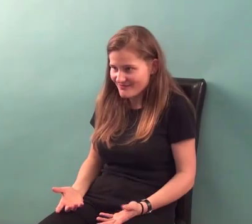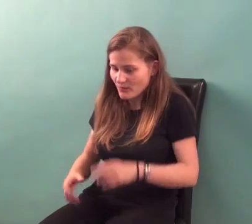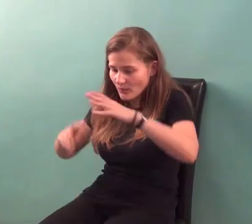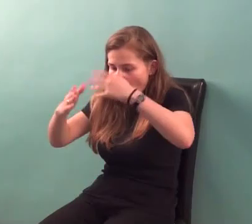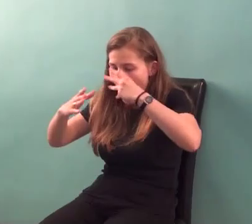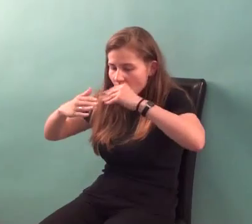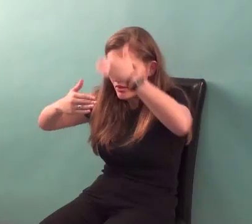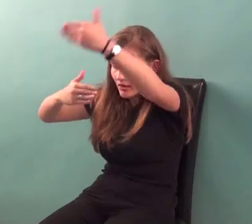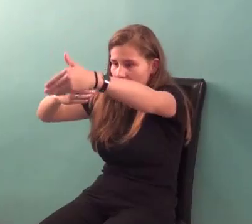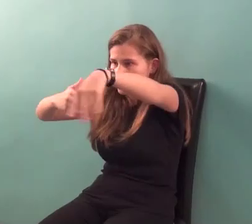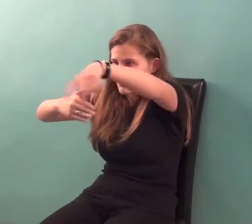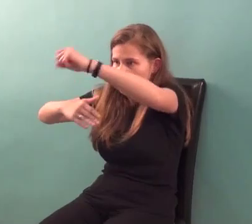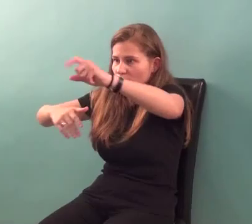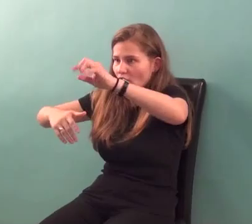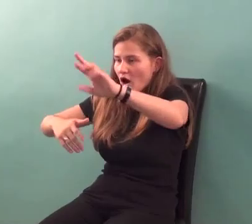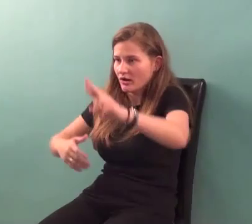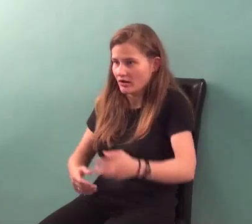Za obrazkiem są tory.